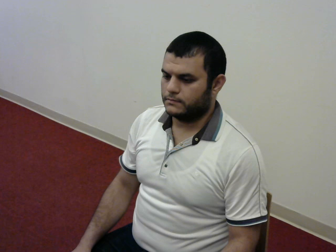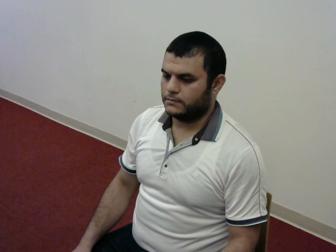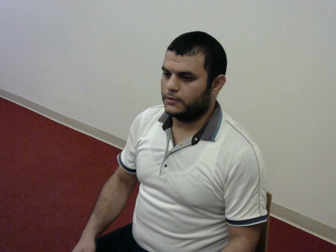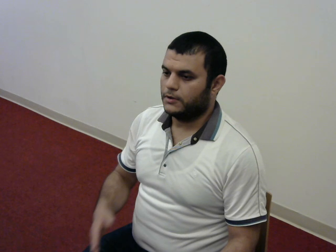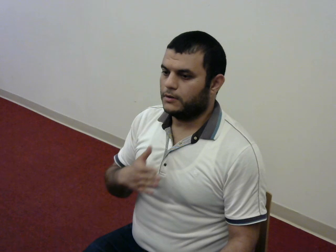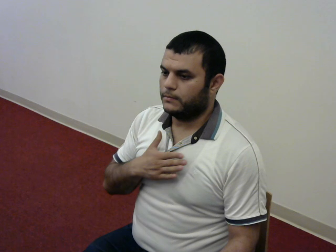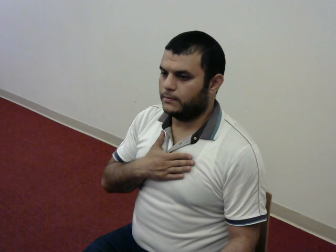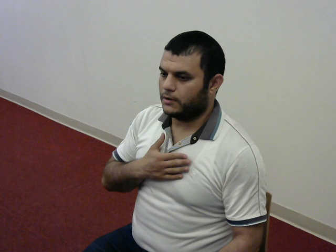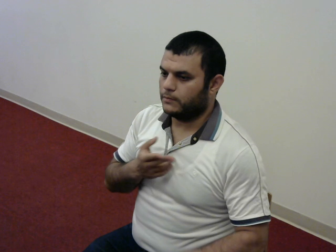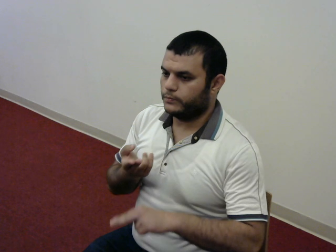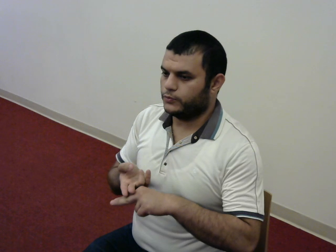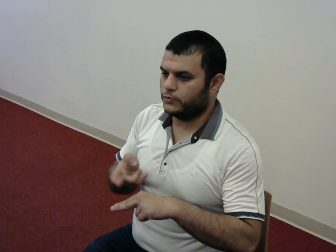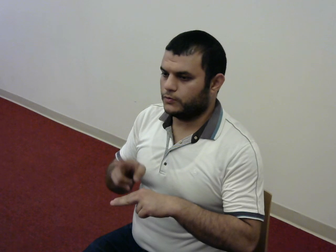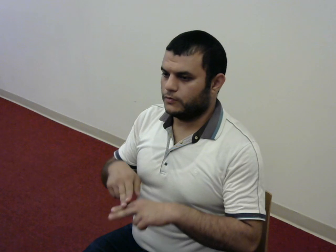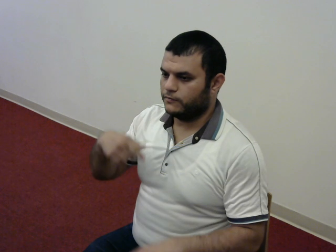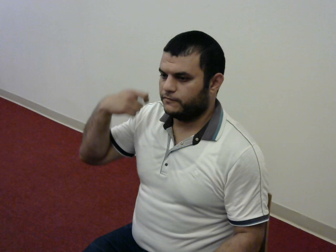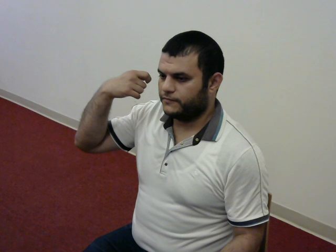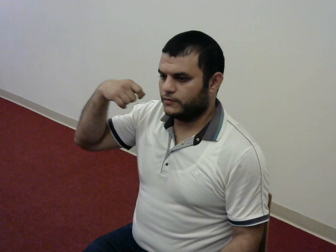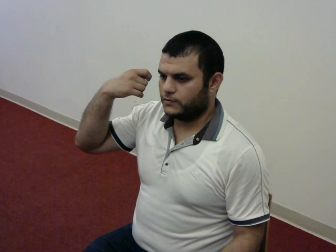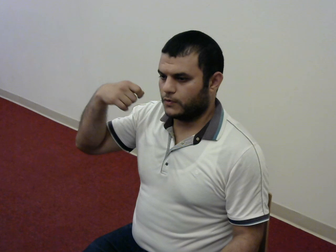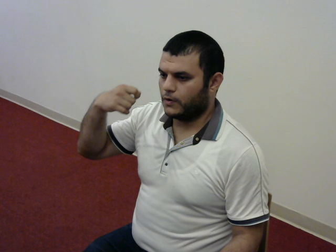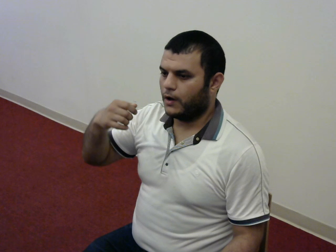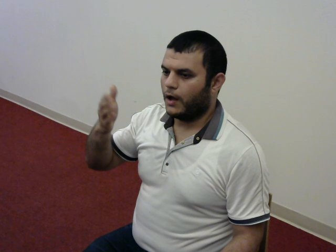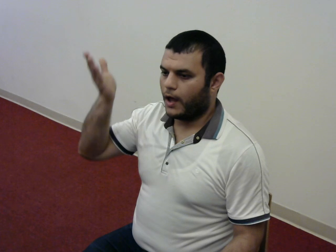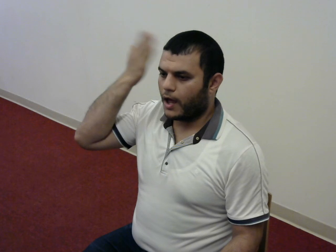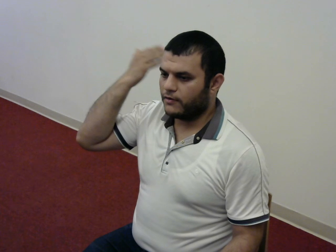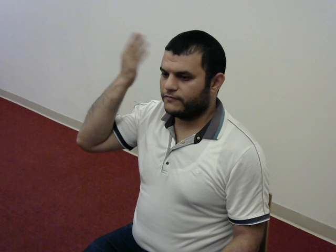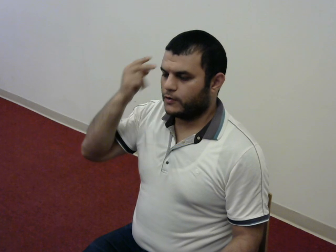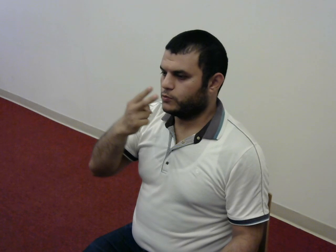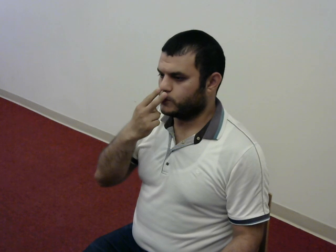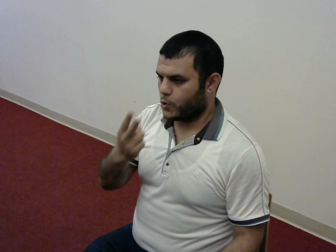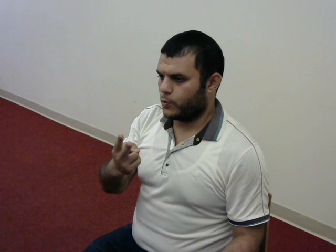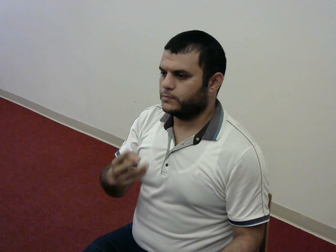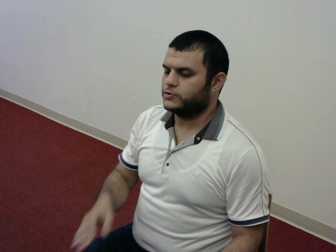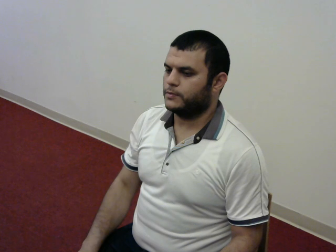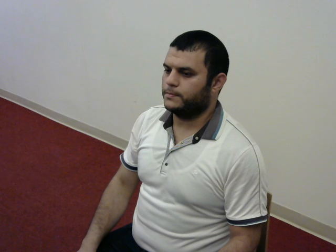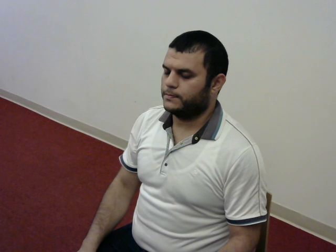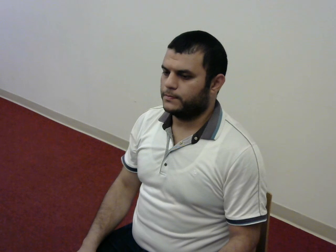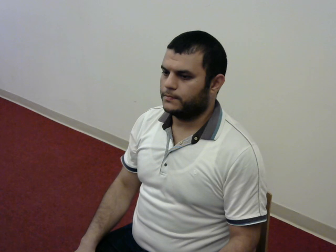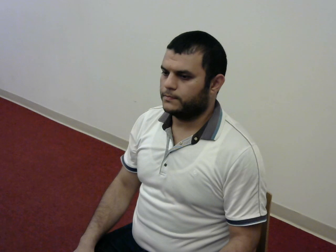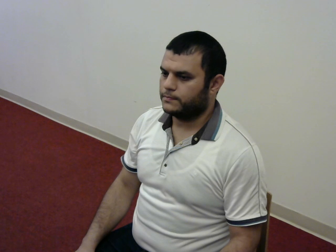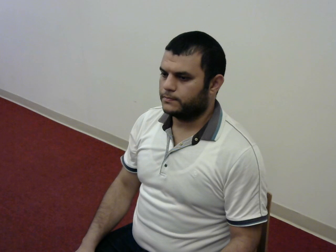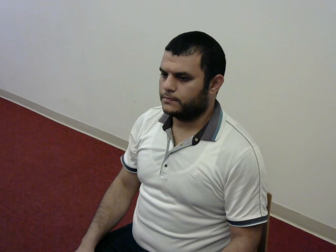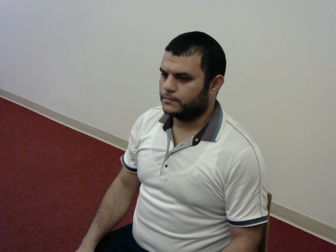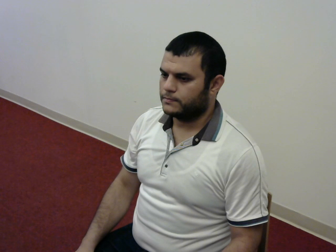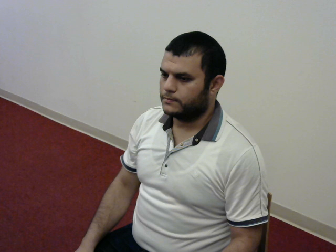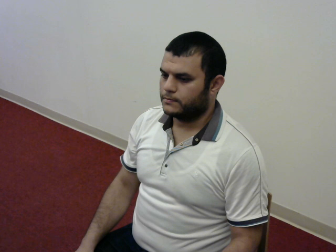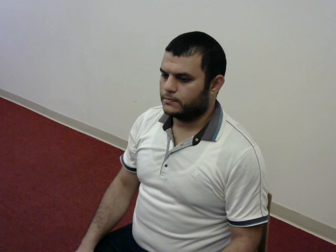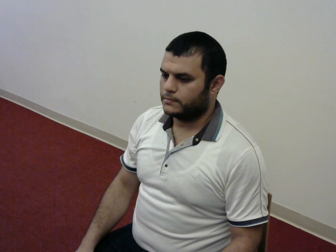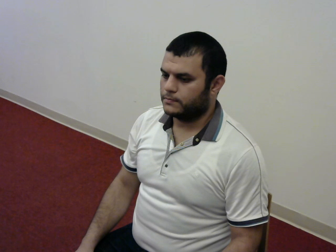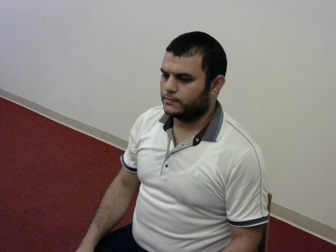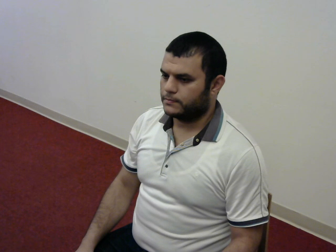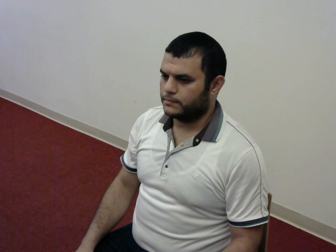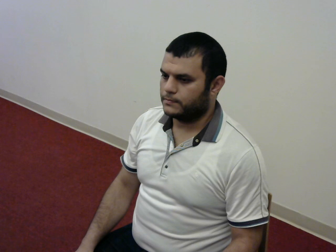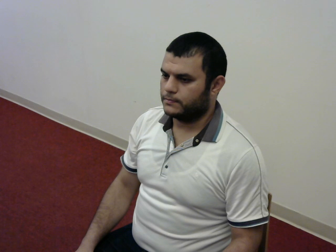Mən bu videonu daha əvvəl görmüşəm